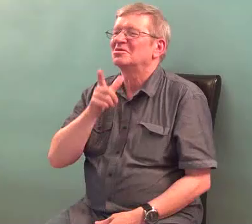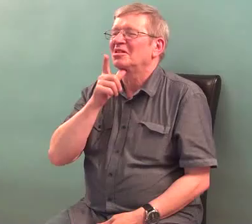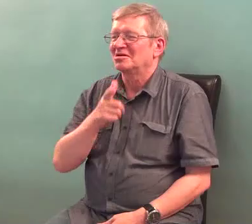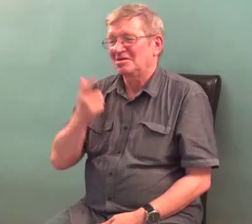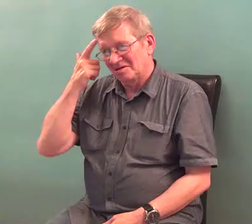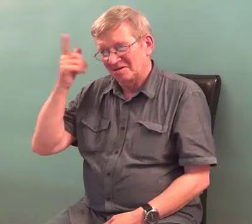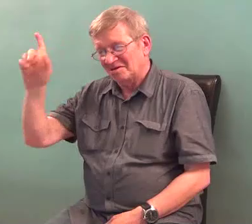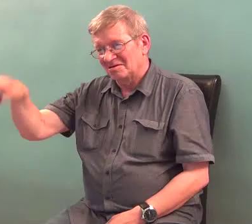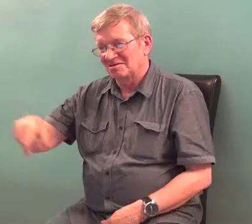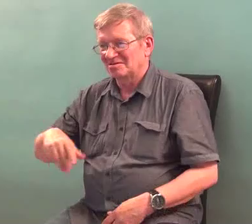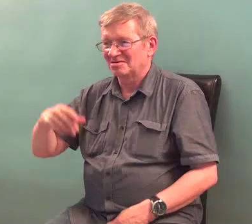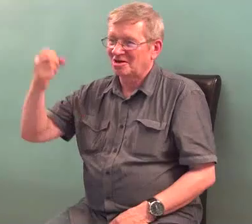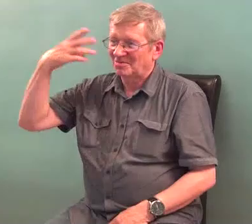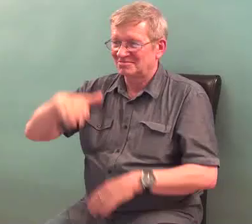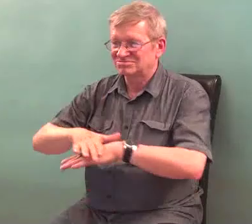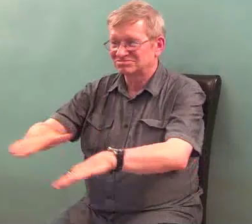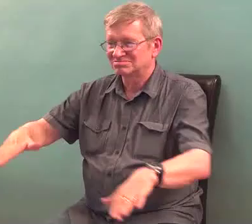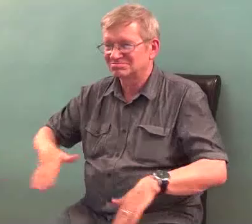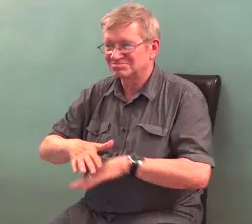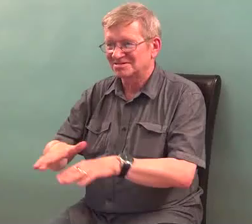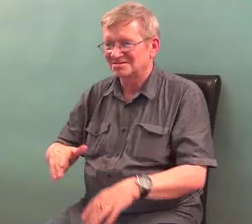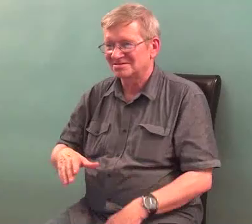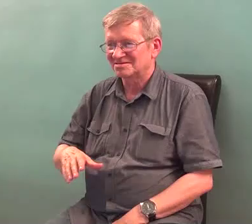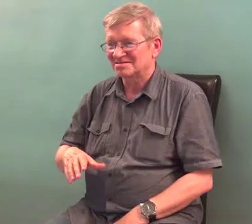Pomyślałem, że może pojedziemy tam opalać się i popływać.